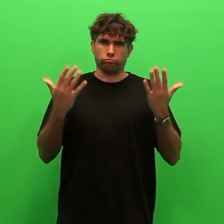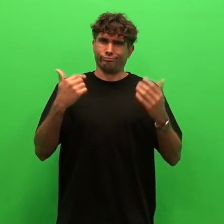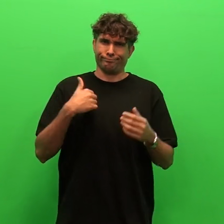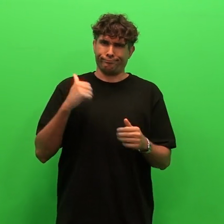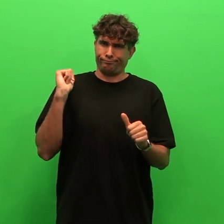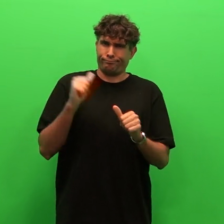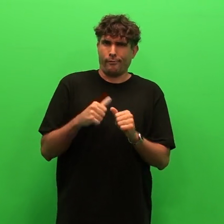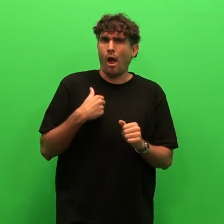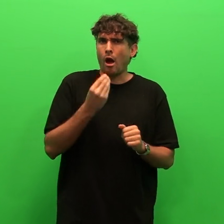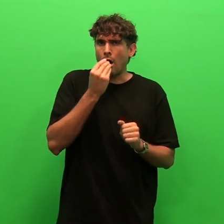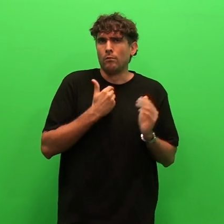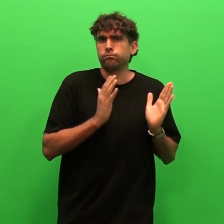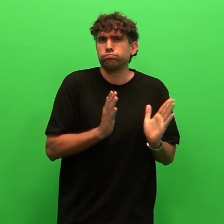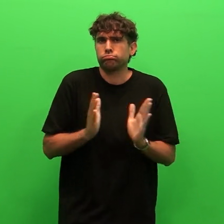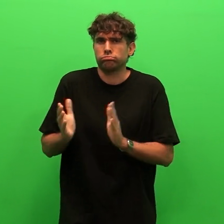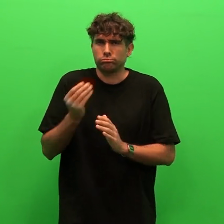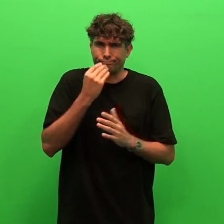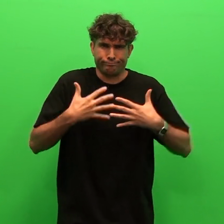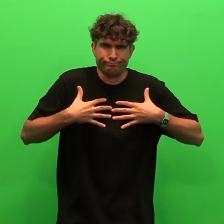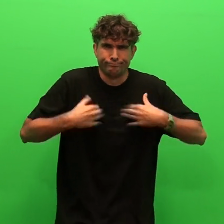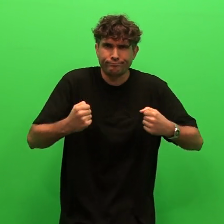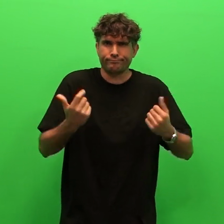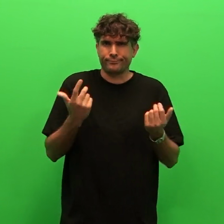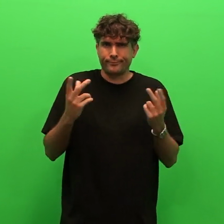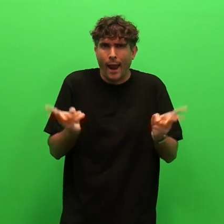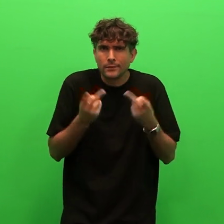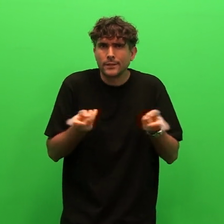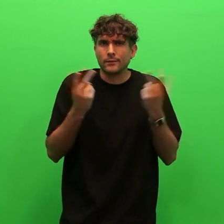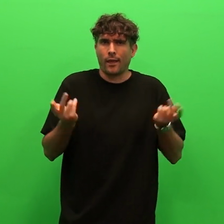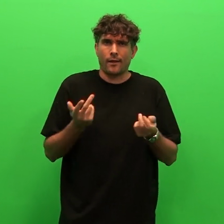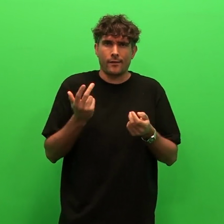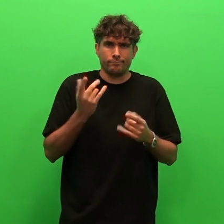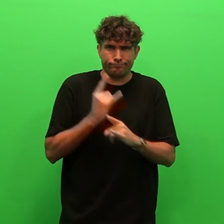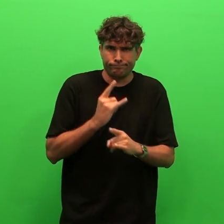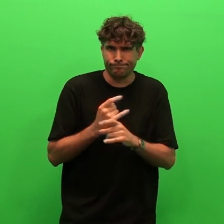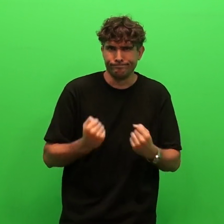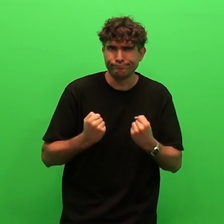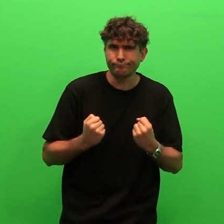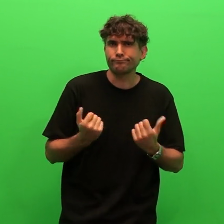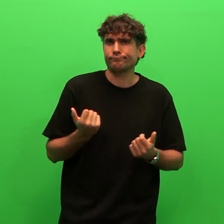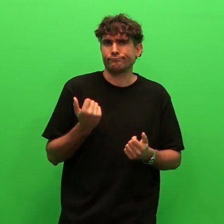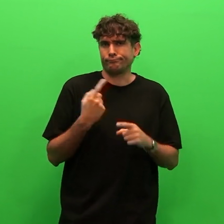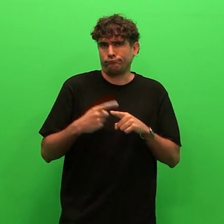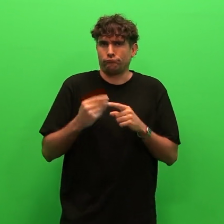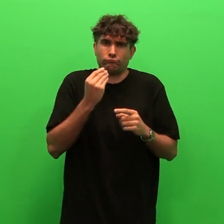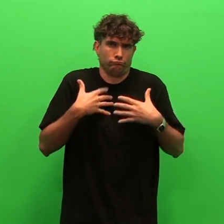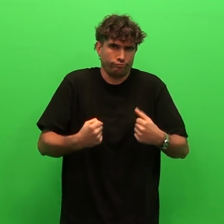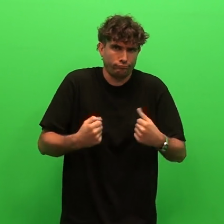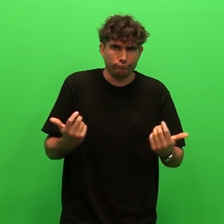Sempre he menjat de manera molt endreçada i sana, menjo amanida, carn que sigui forta, i altres coses sanes.